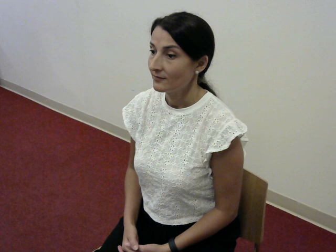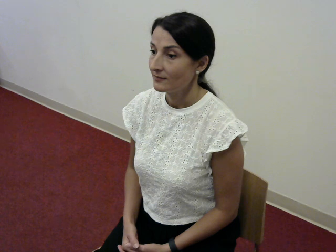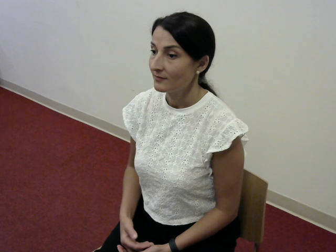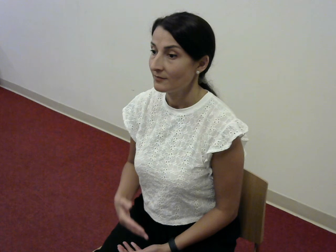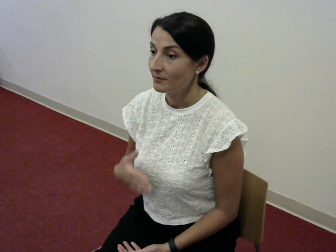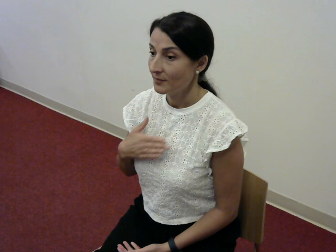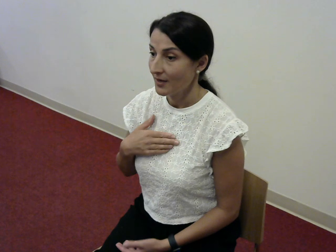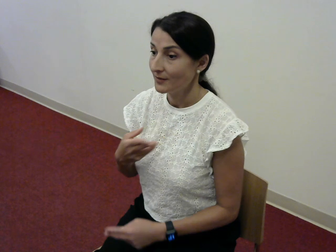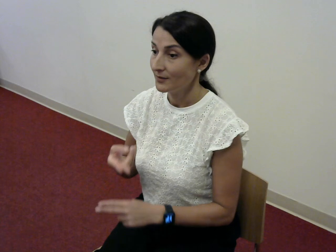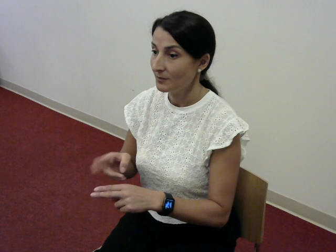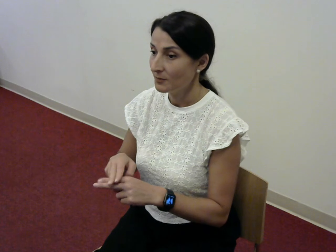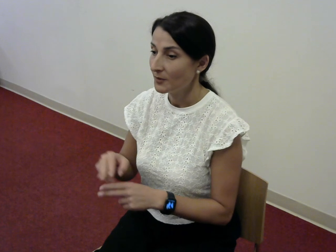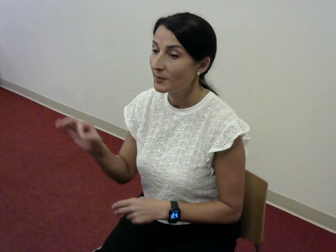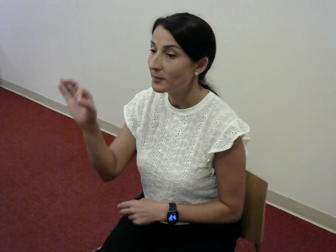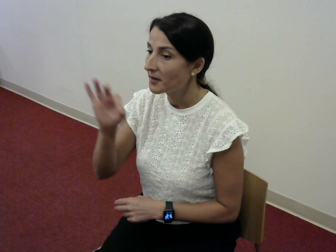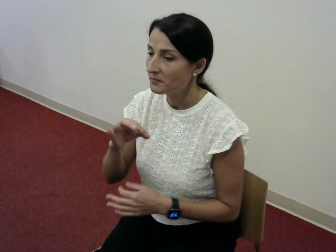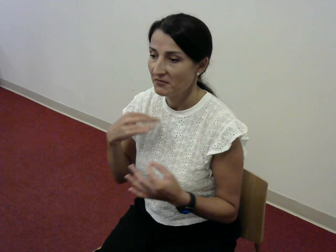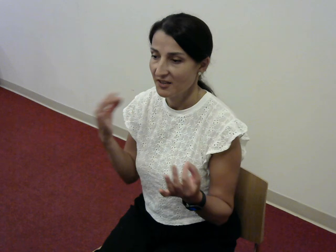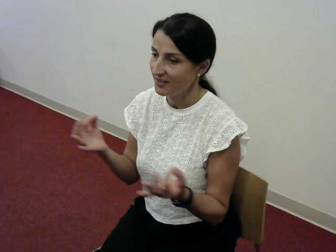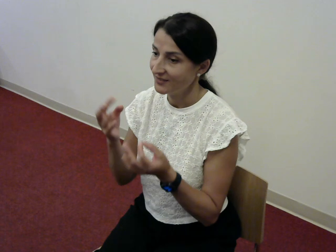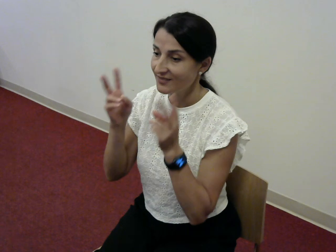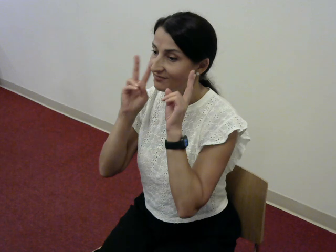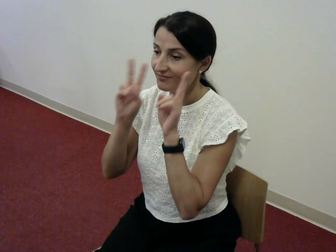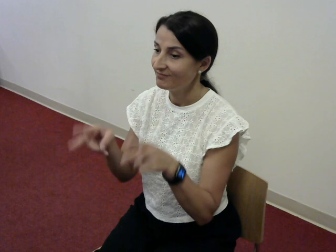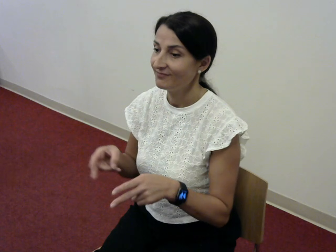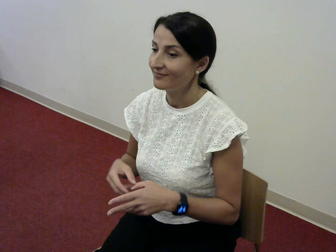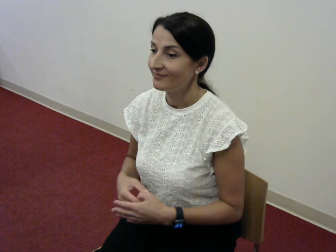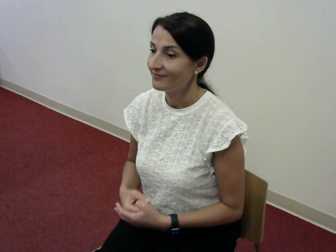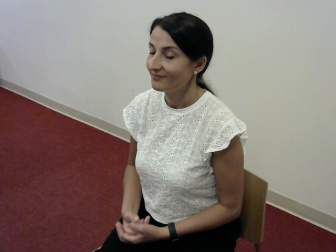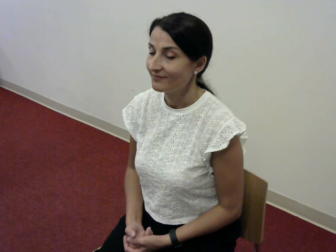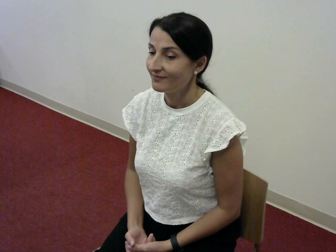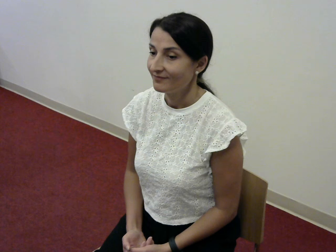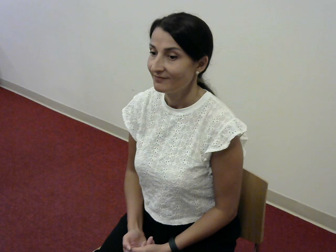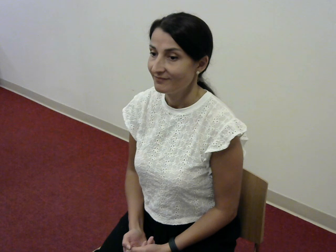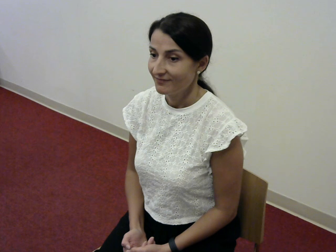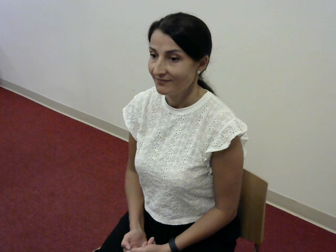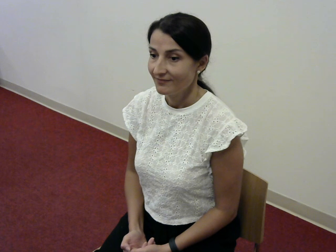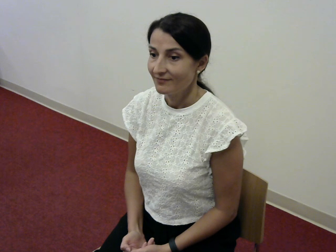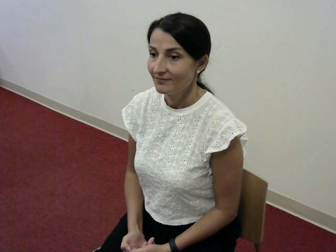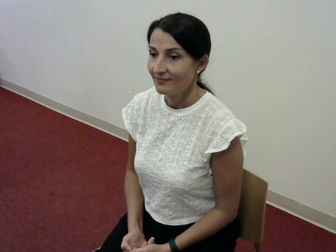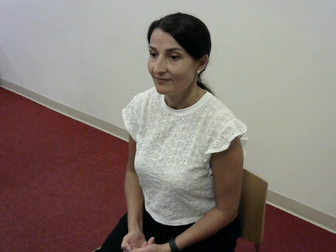Mən bu barədə heç nə bilmirəm